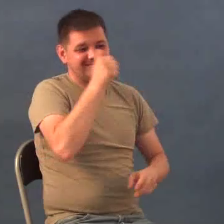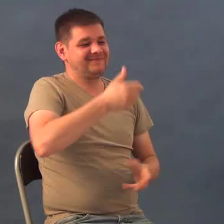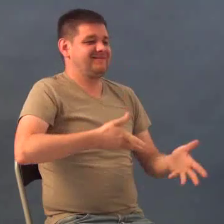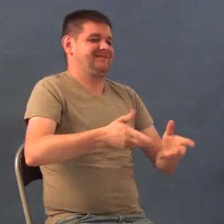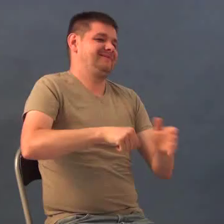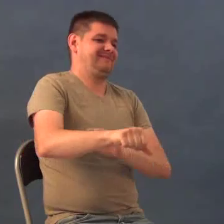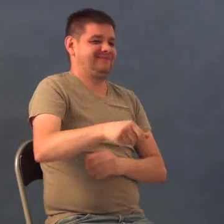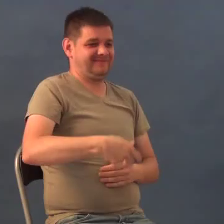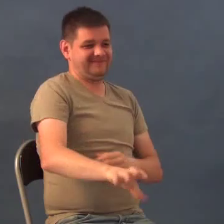Toczy się i oddala.